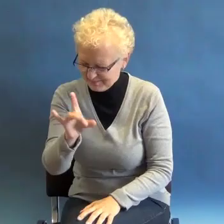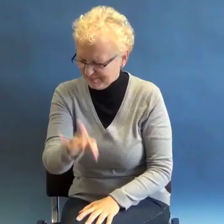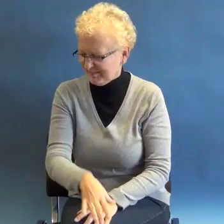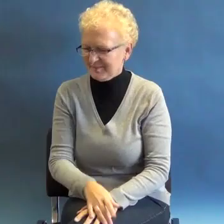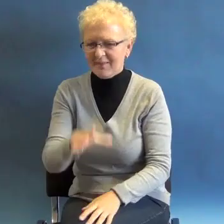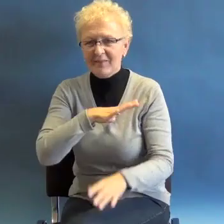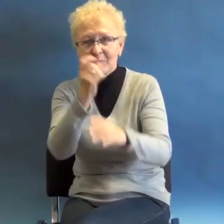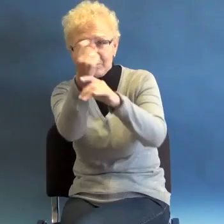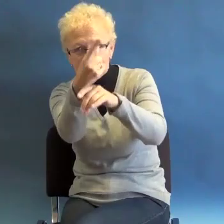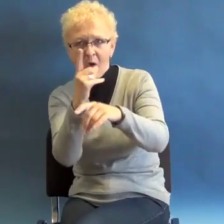Rzucał kamieniem i rozbijał szyby.